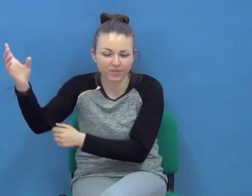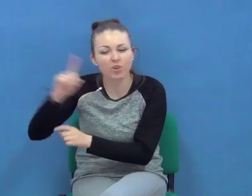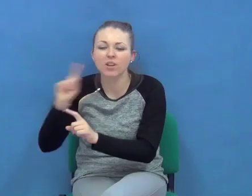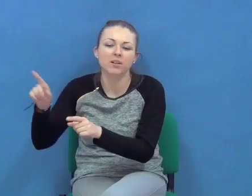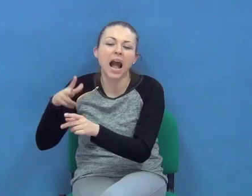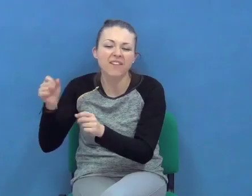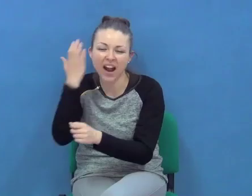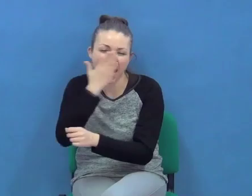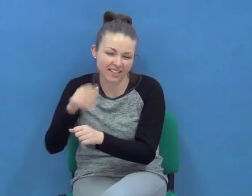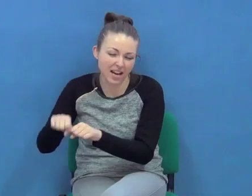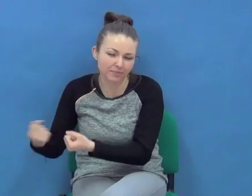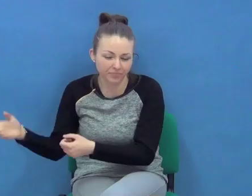Nie wolno z powodu awarii.